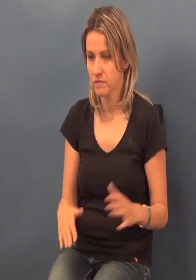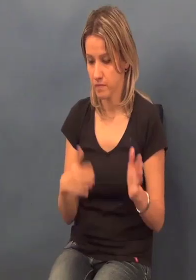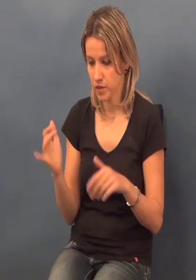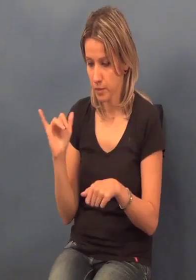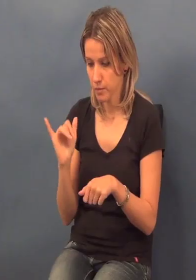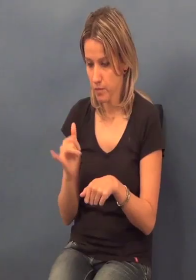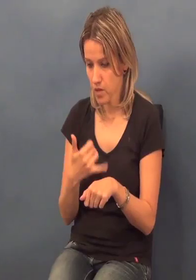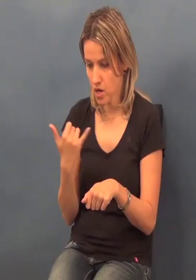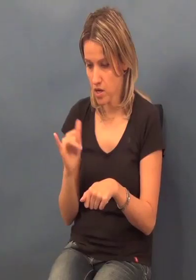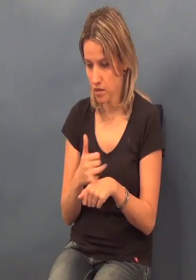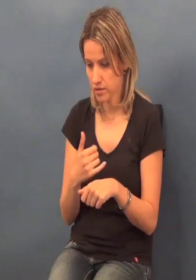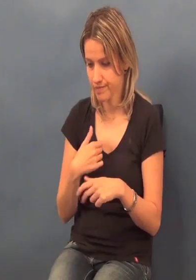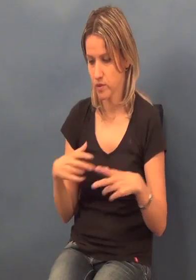Następny termin - piątek.